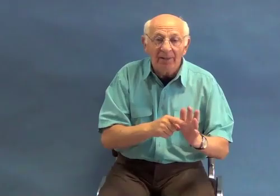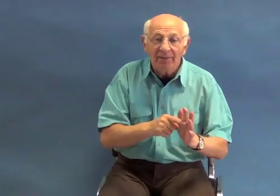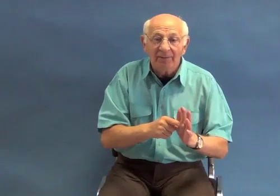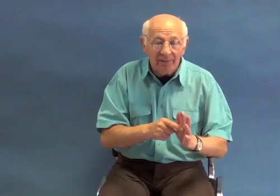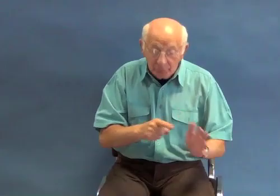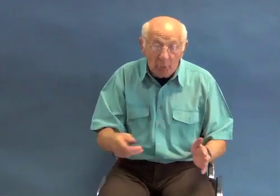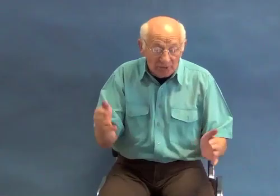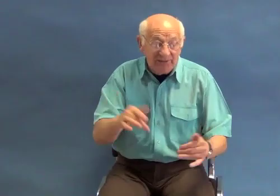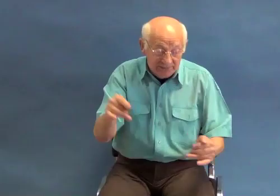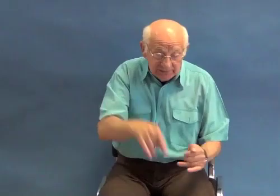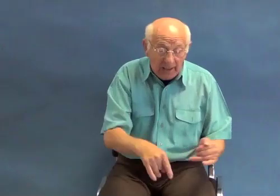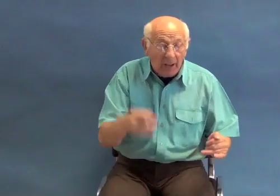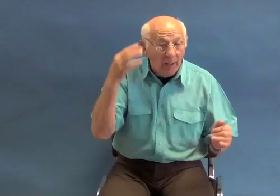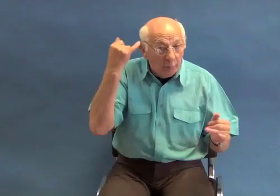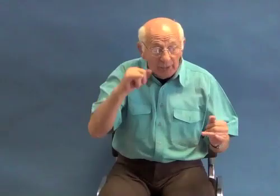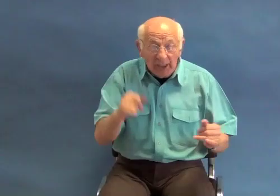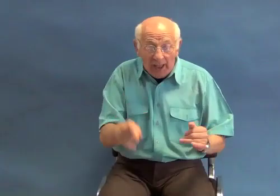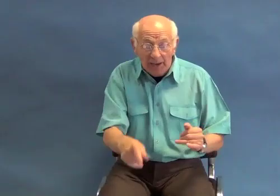No, przyszedł i jest to błąd.